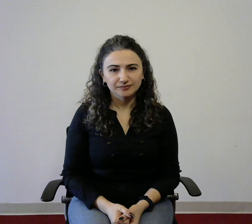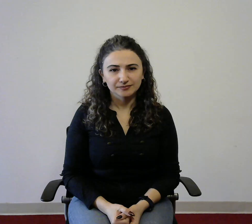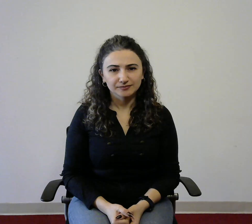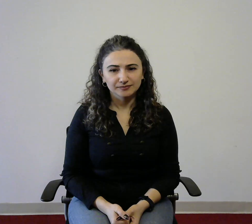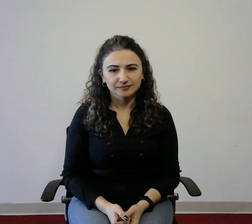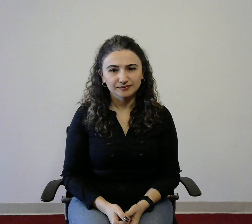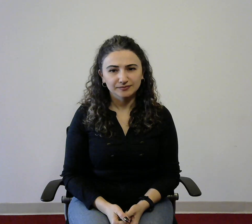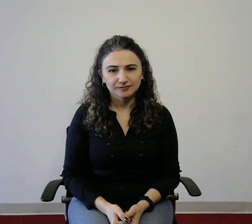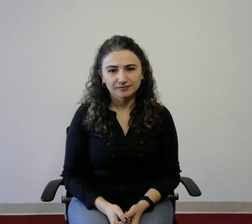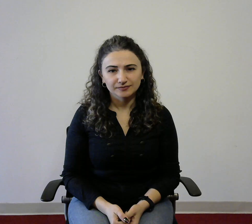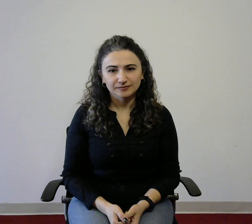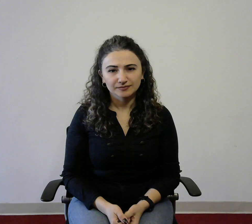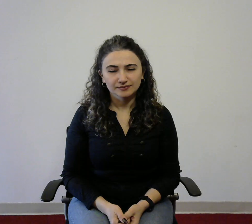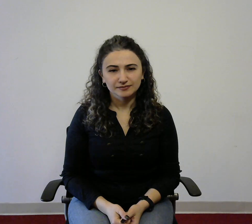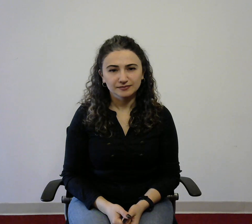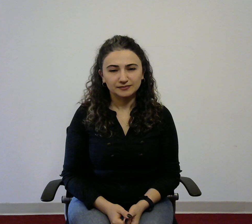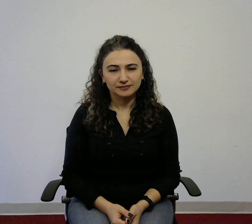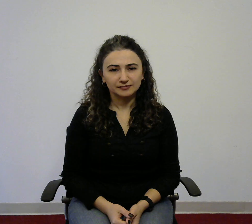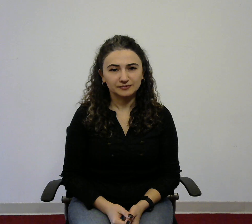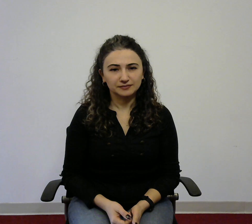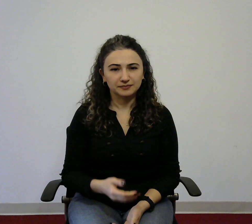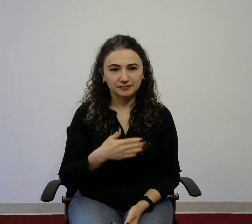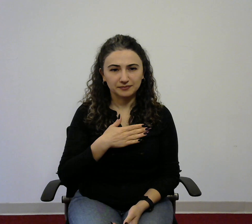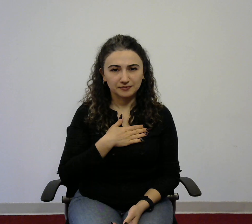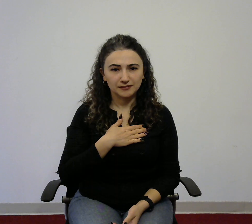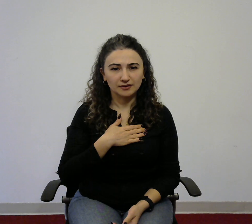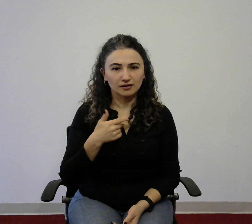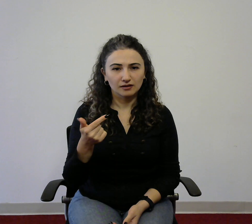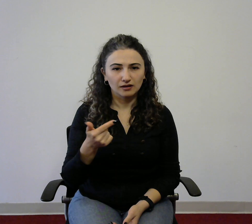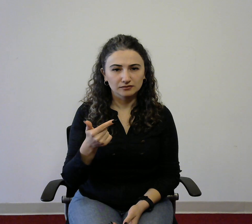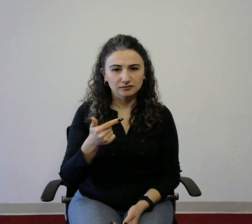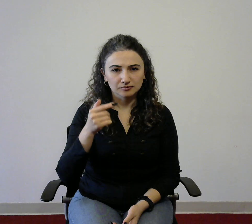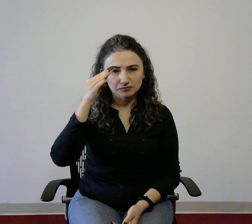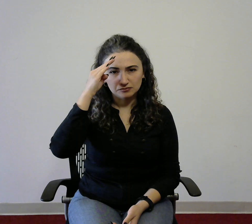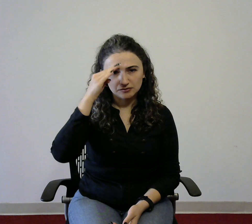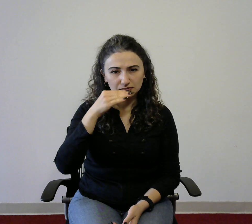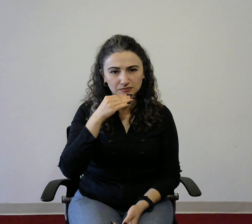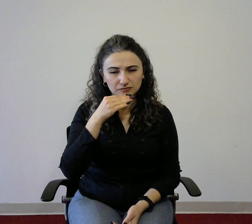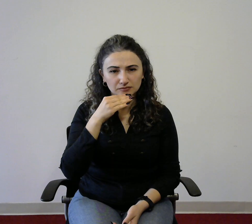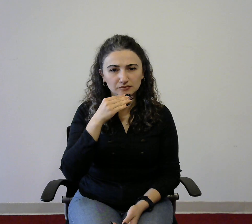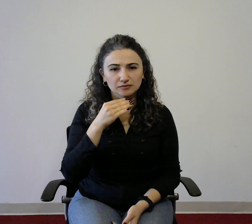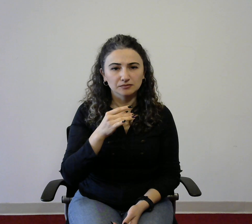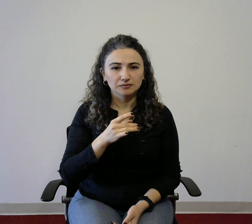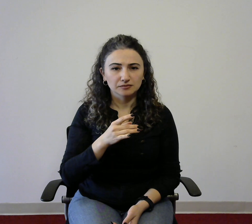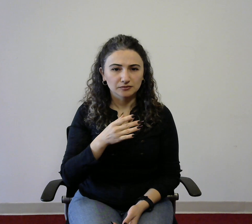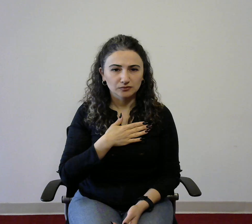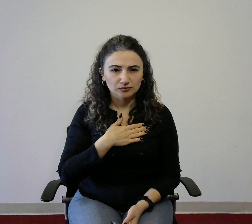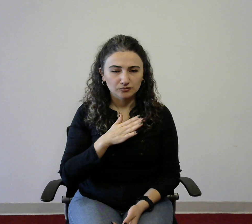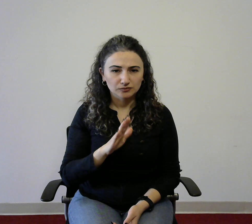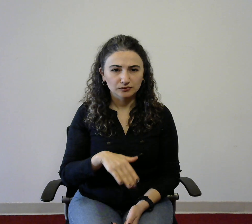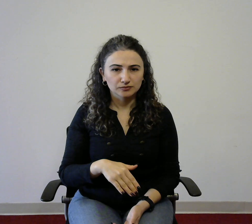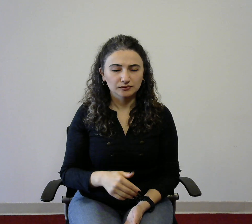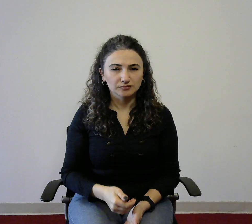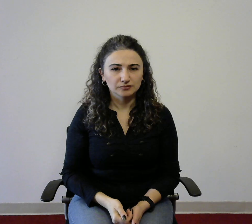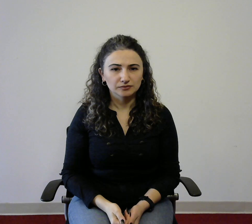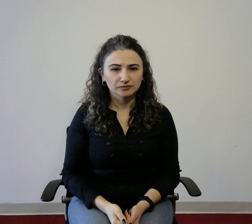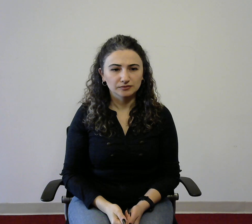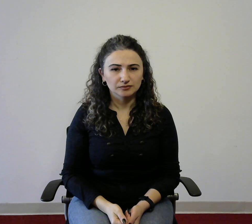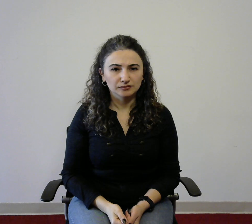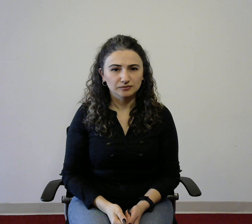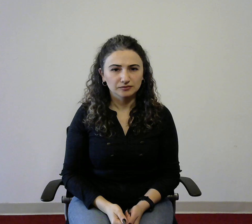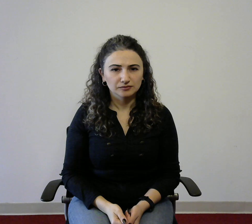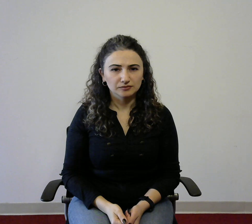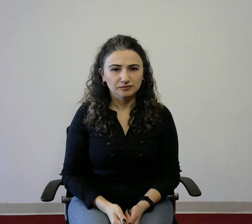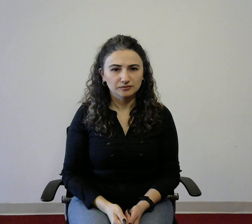Mənim qayınatam rəhmətə gedib